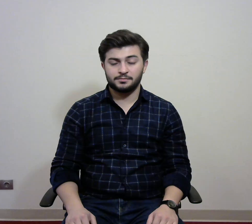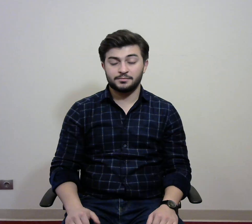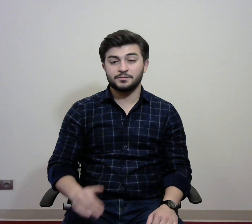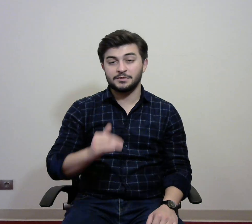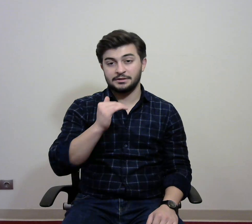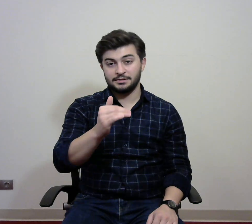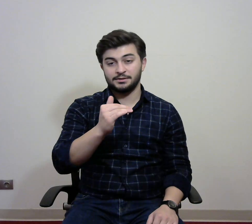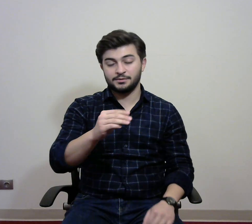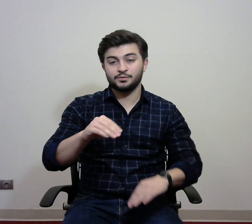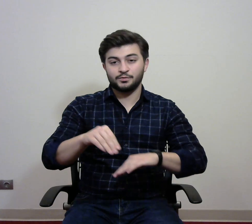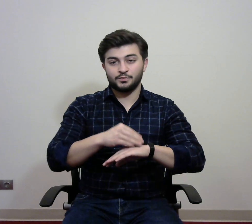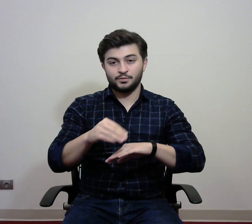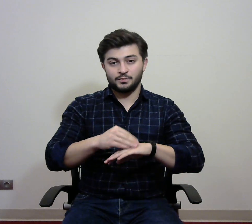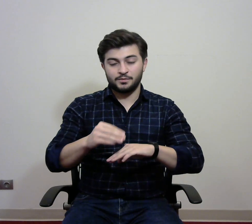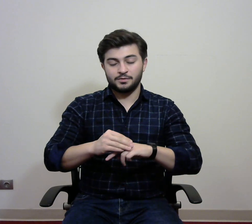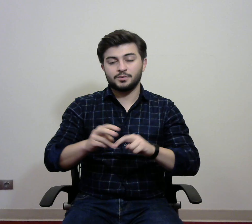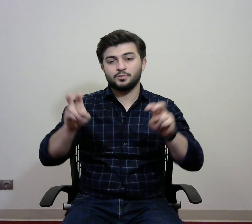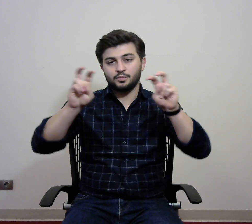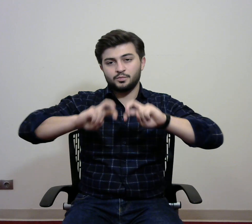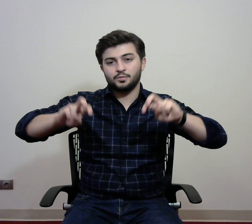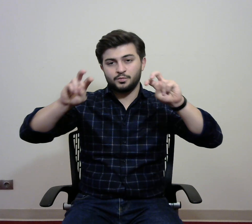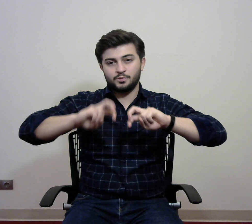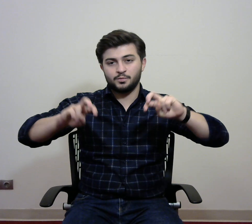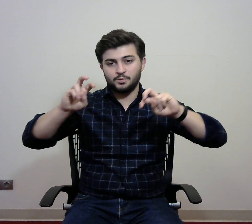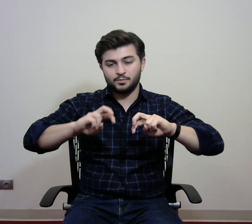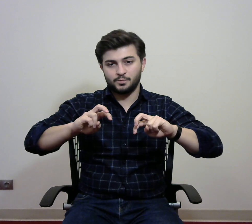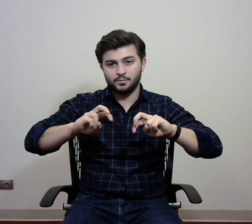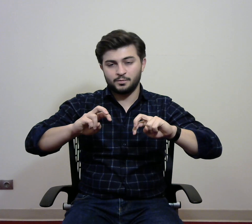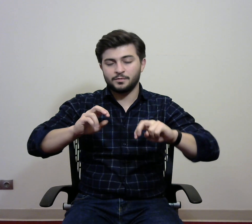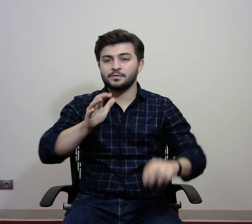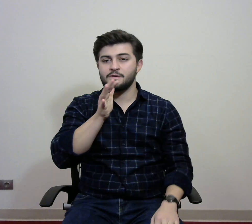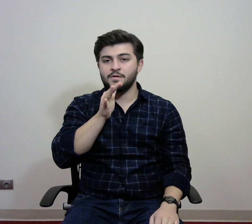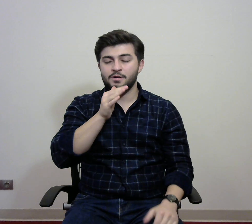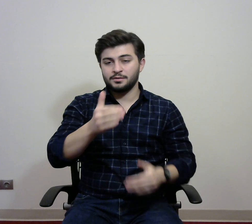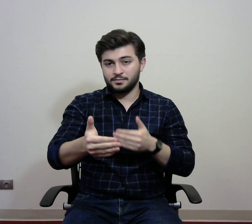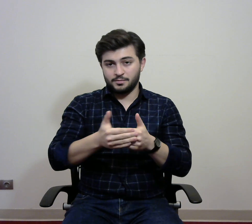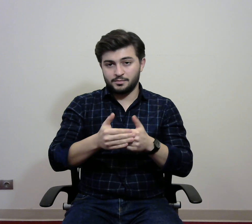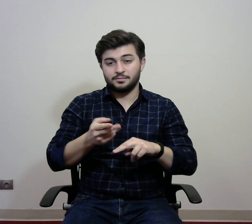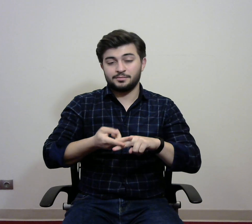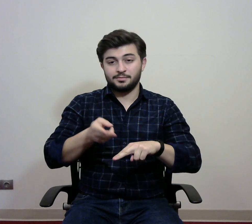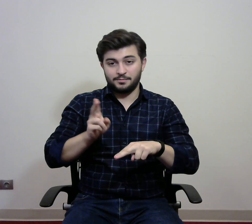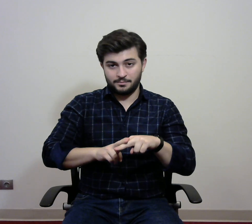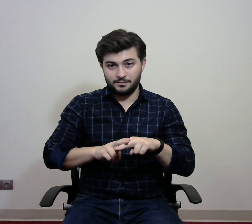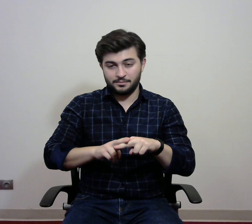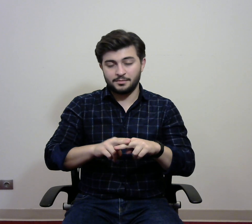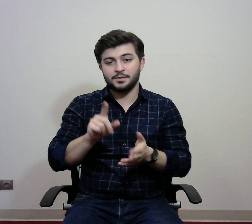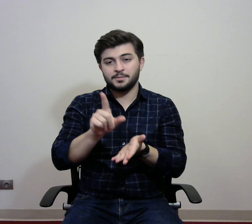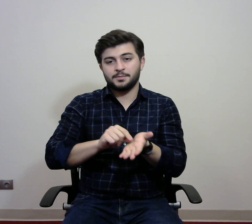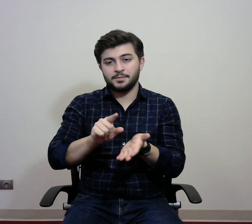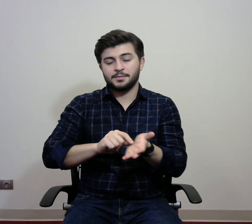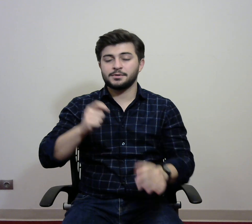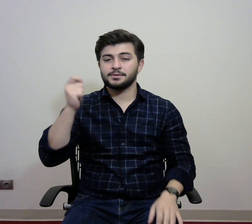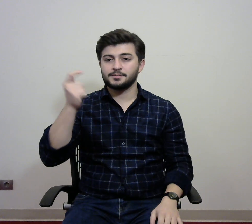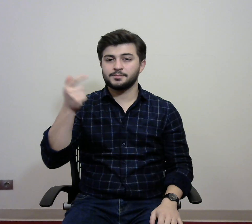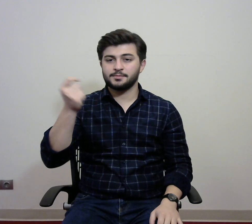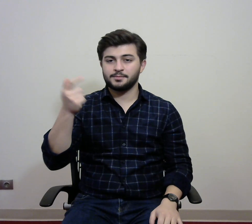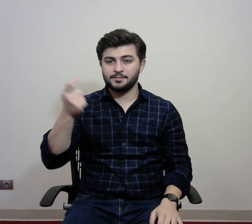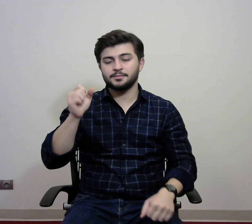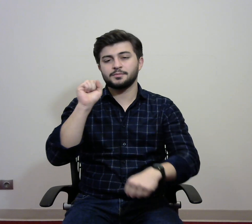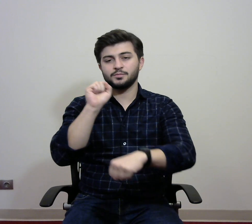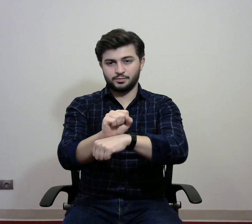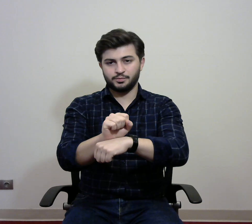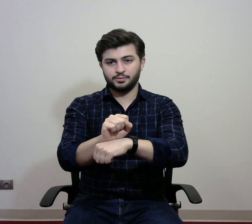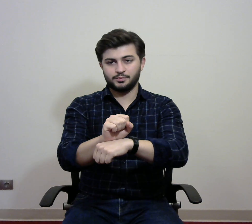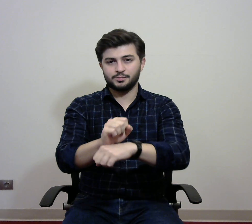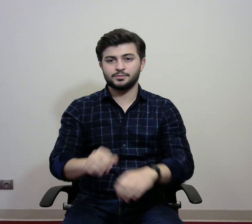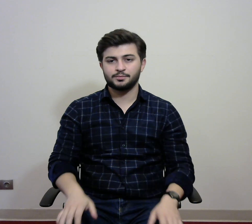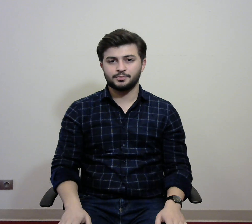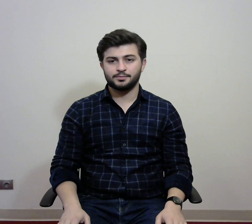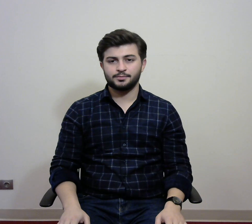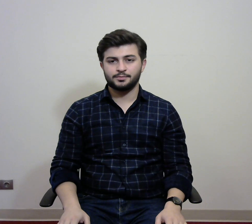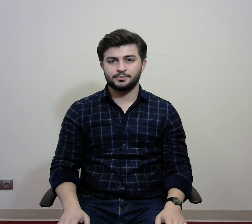Sizin həyat yoldaşınızın müayinə tarixi çatdığı üçün pensiya ödənişi dayanıb